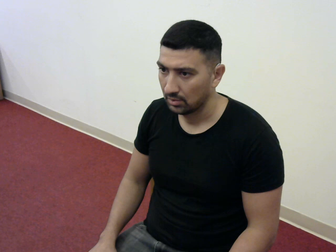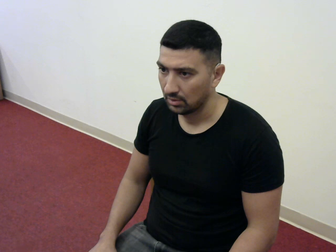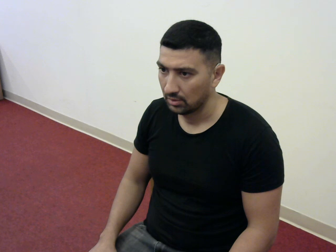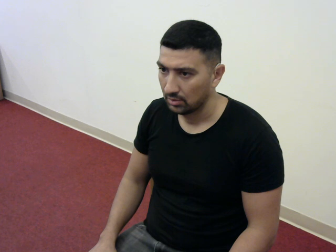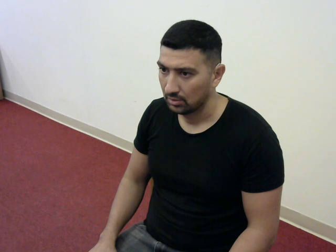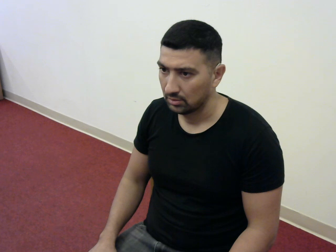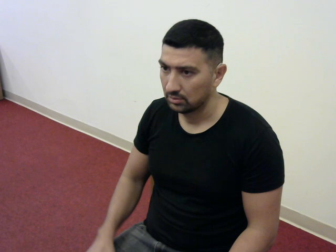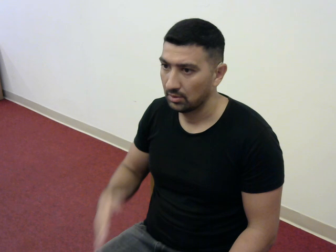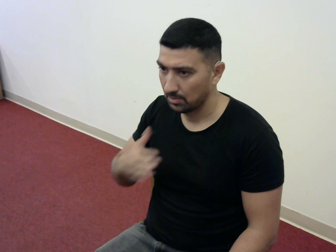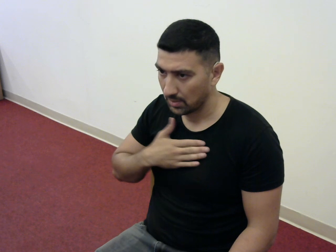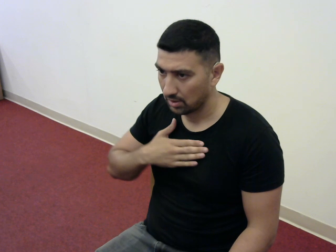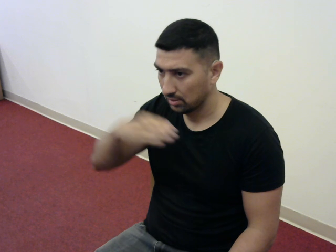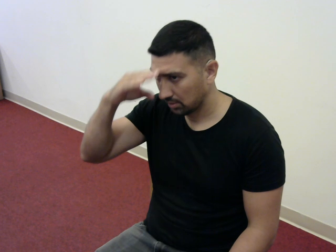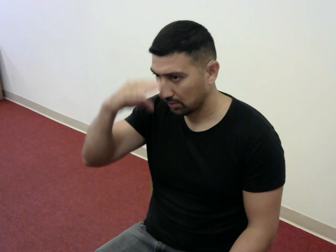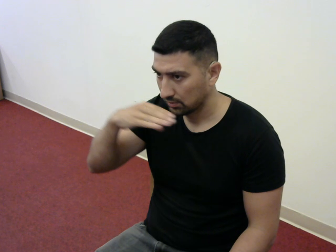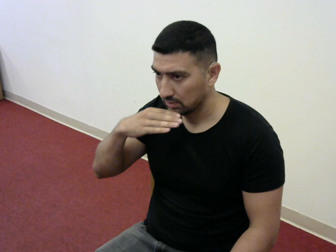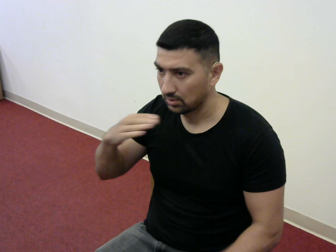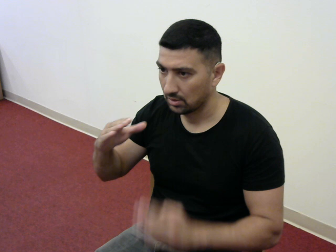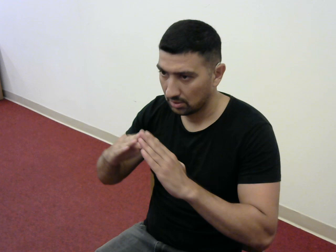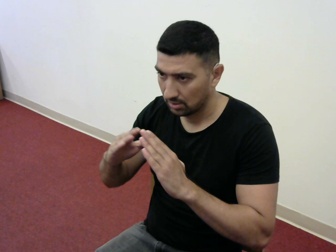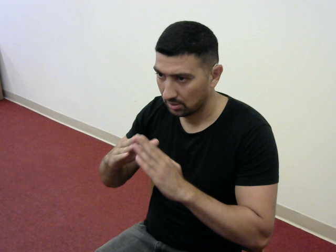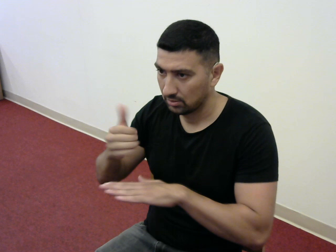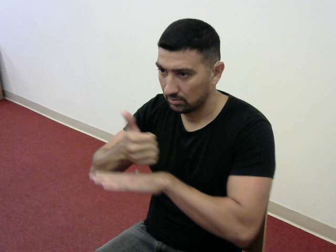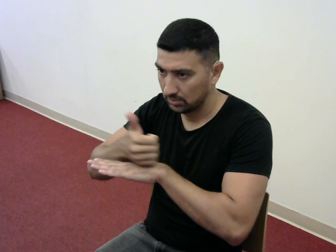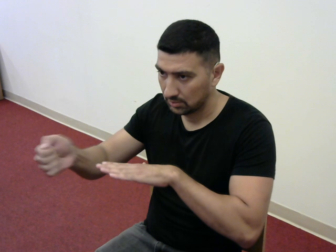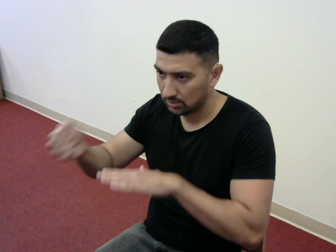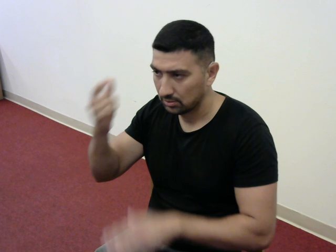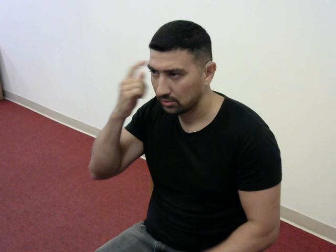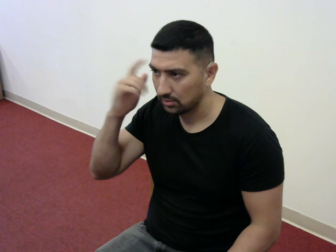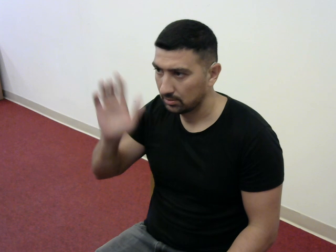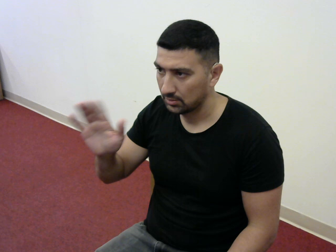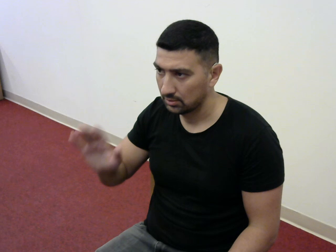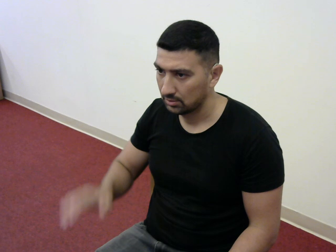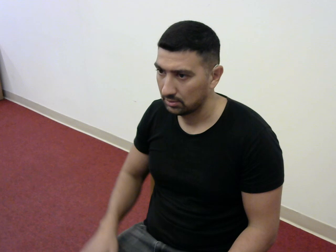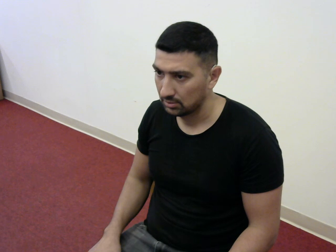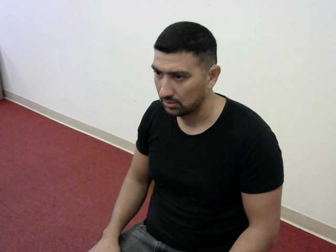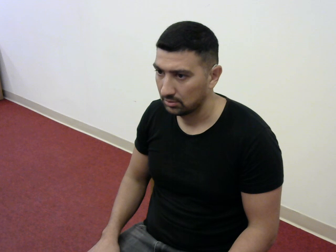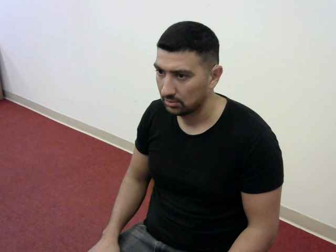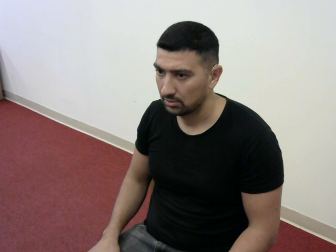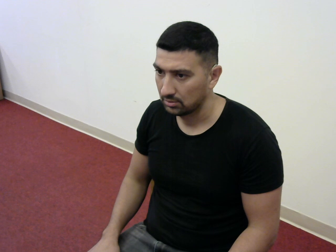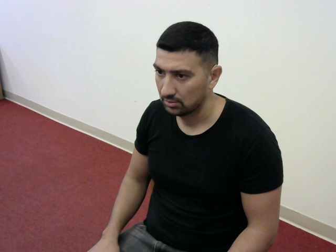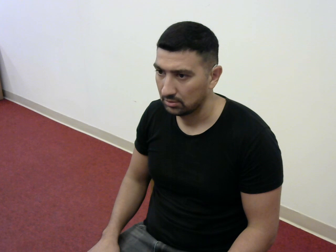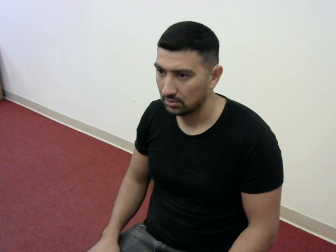Mənim atam evdən çıxa bilmir